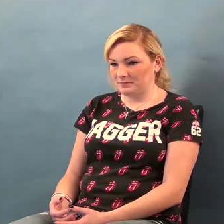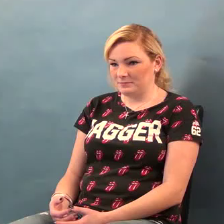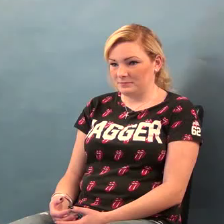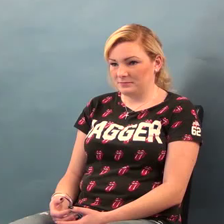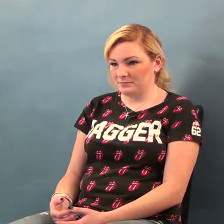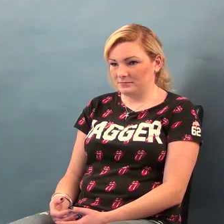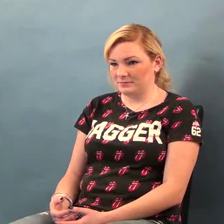Też pracuję.